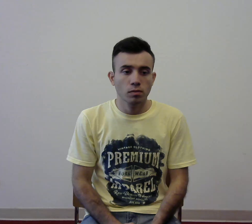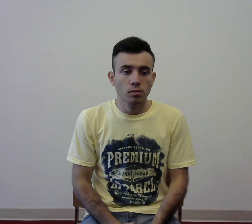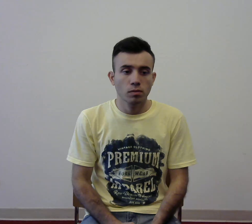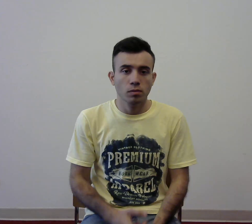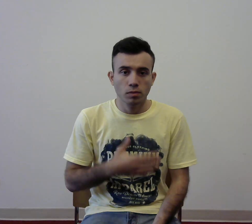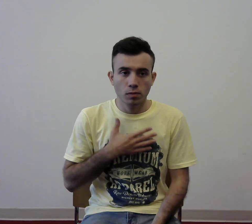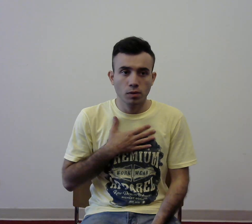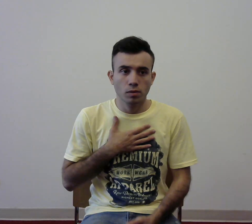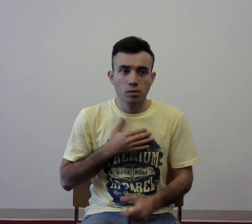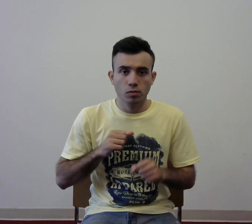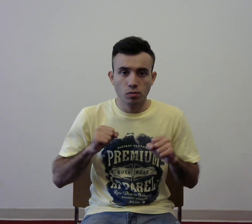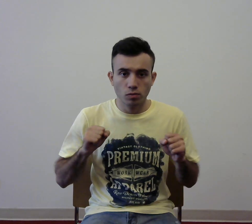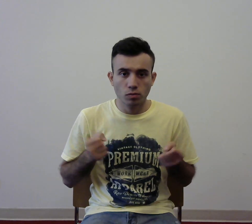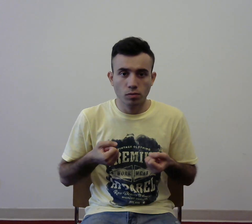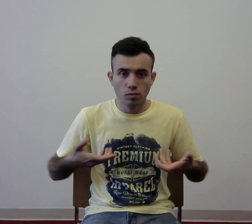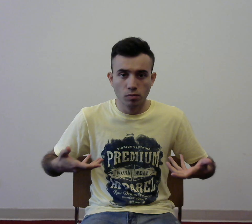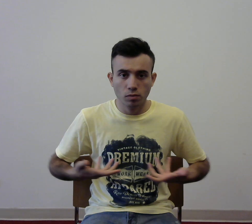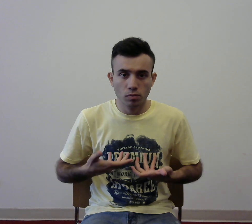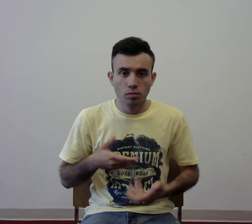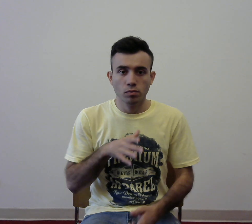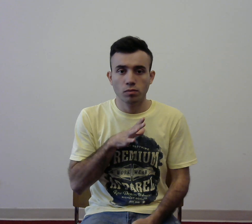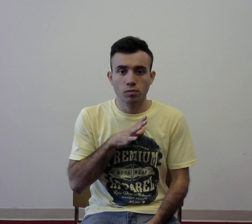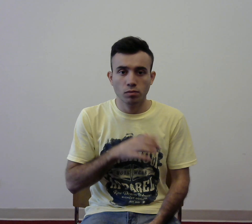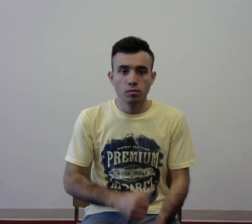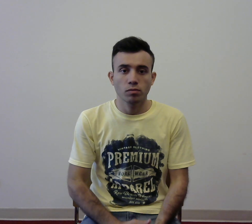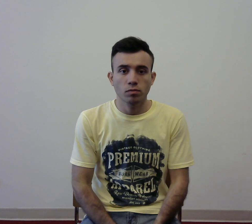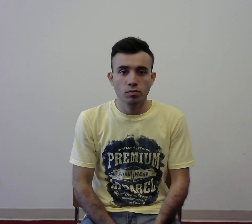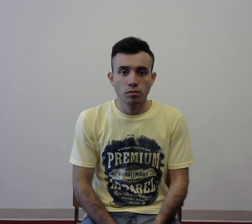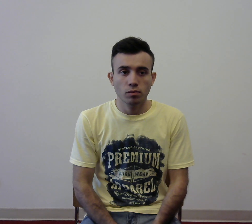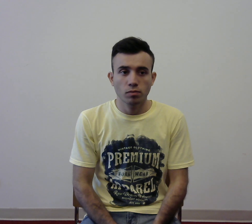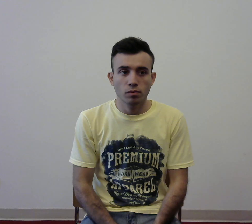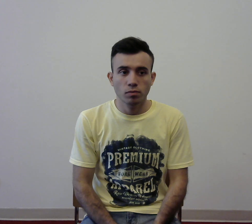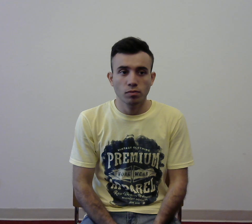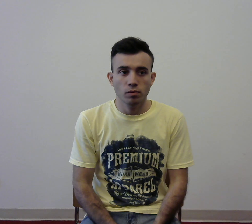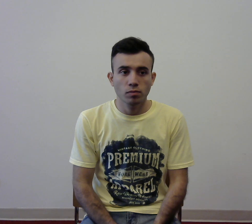Mən sətəlcəm olmuşam